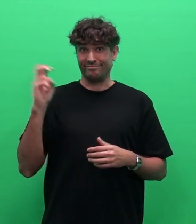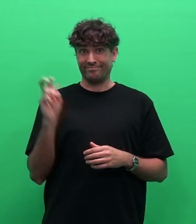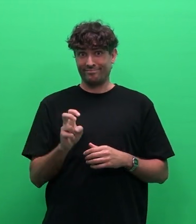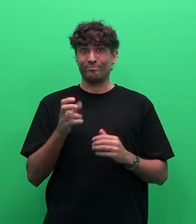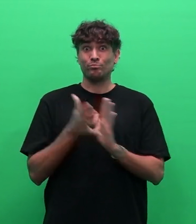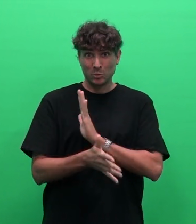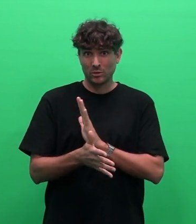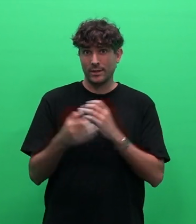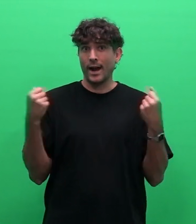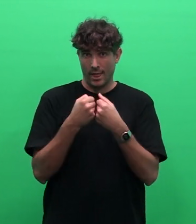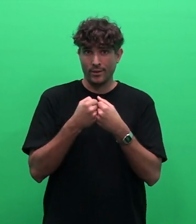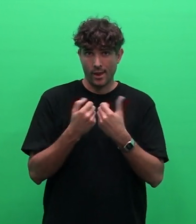Vinc perquè he tingut un accident.